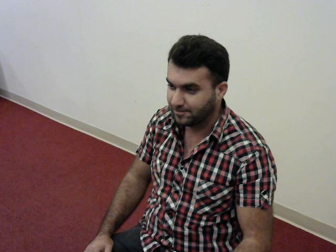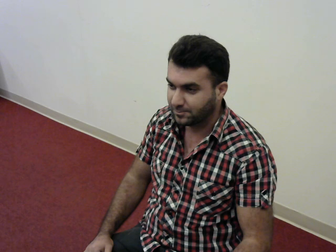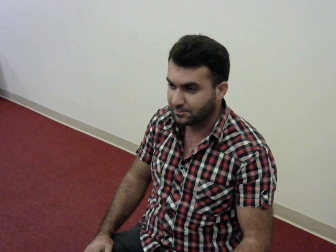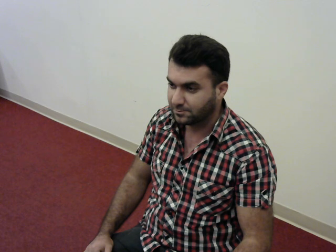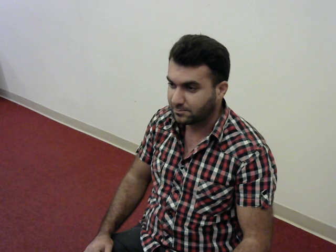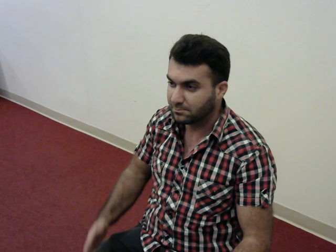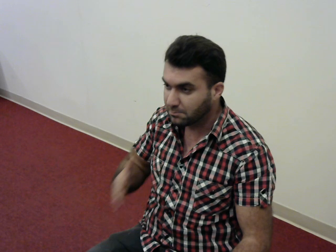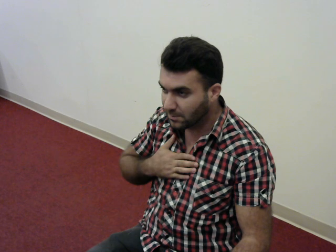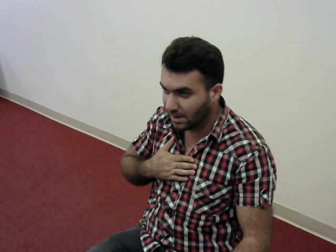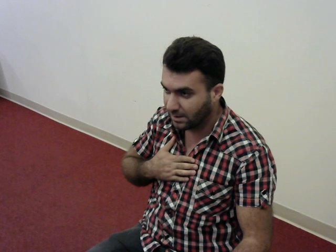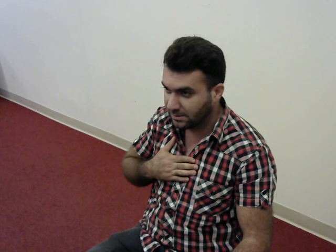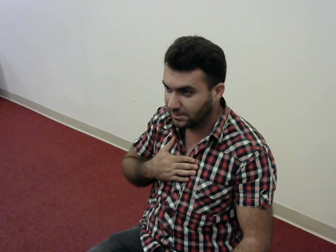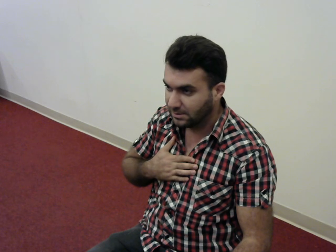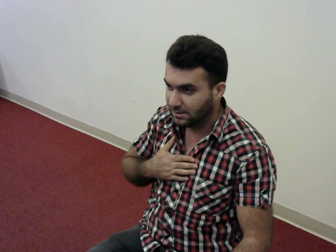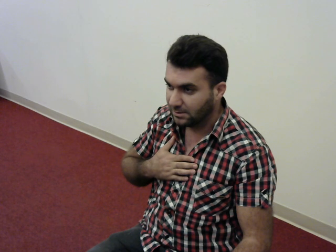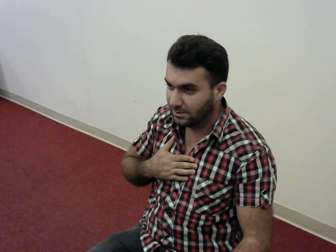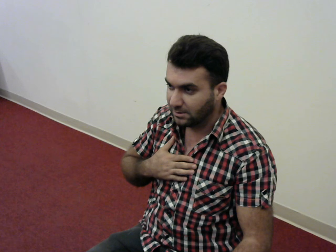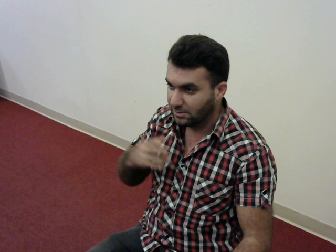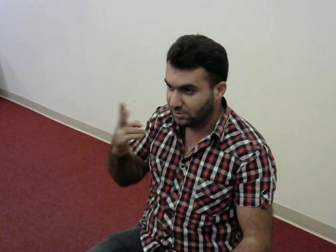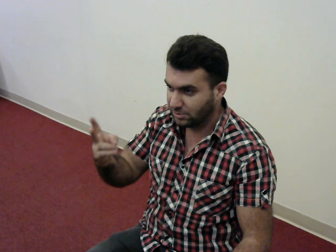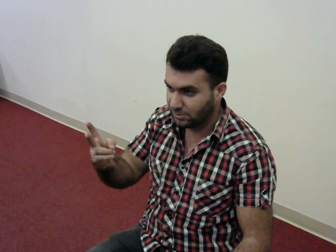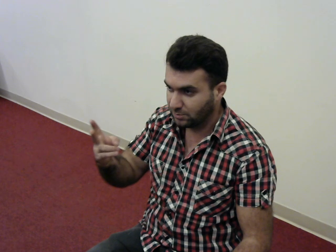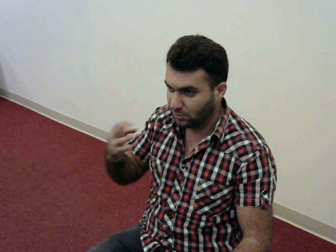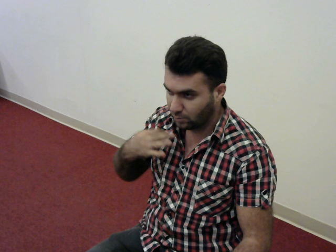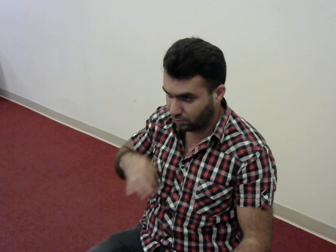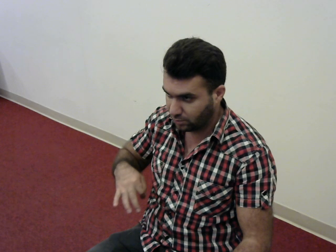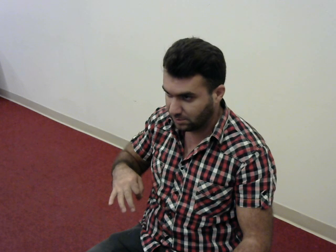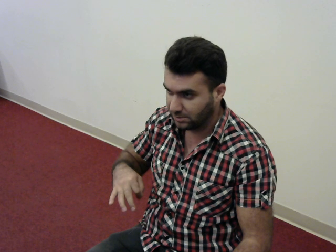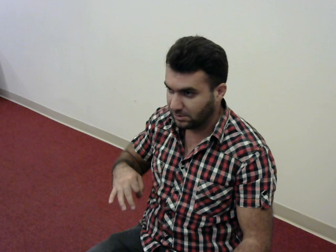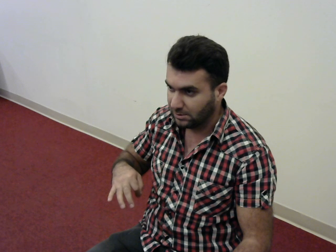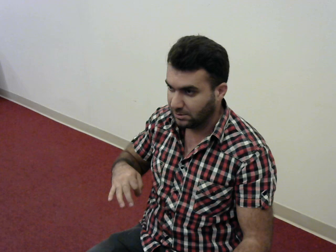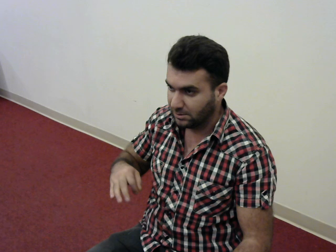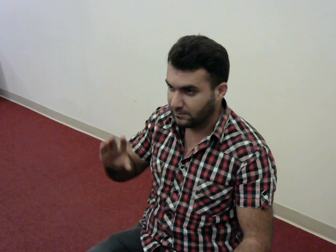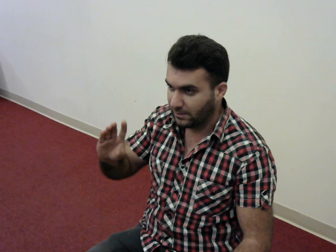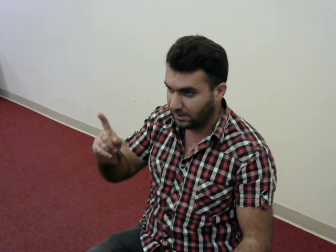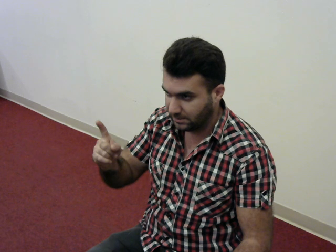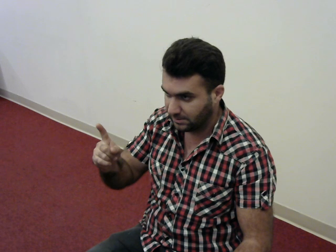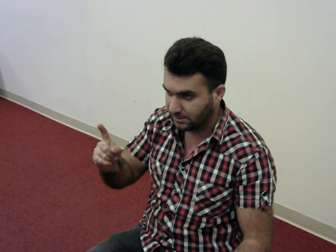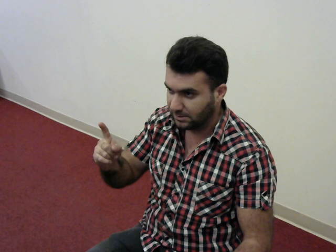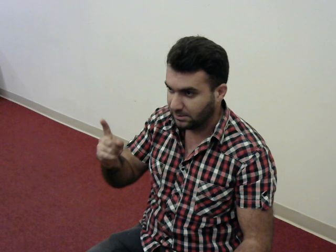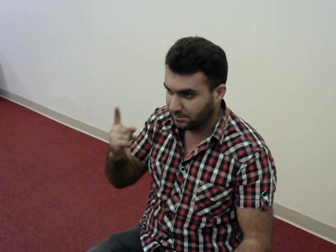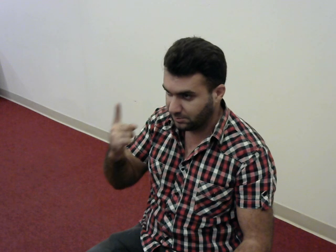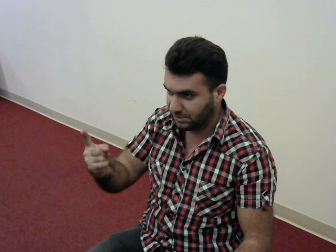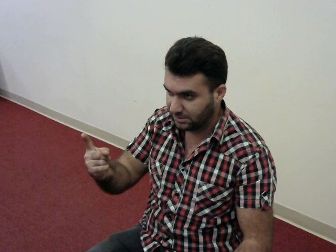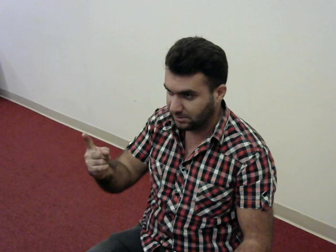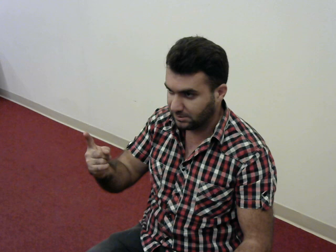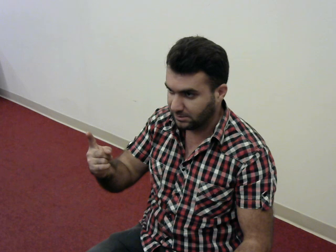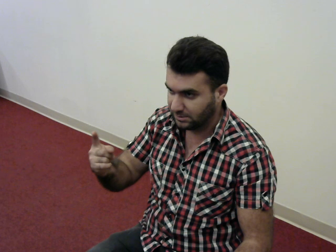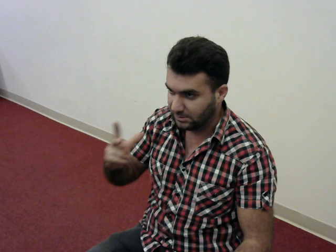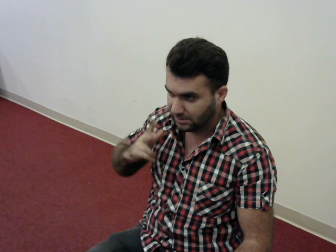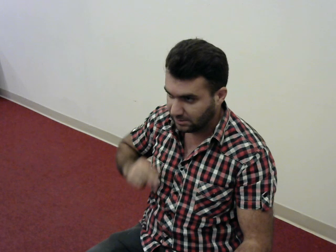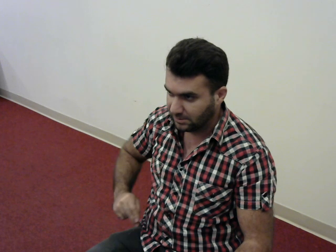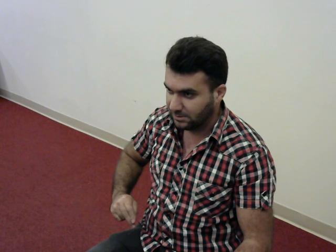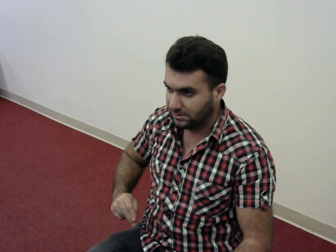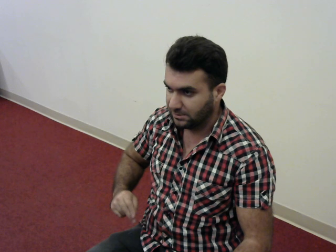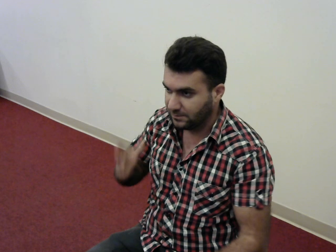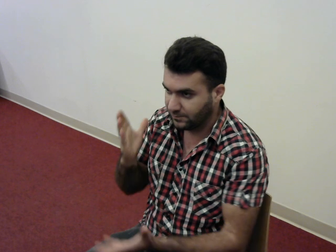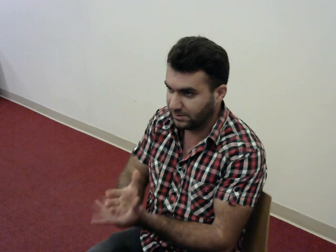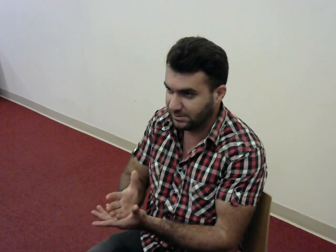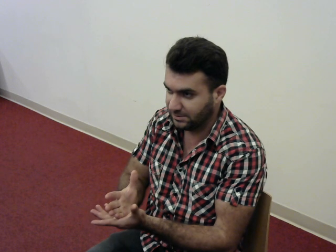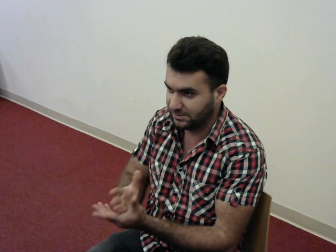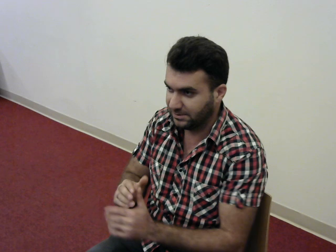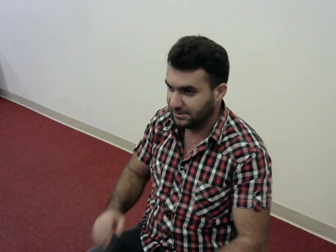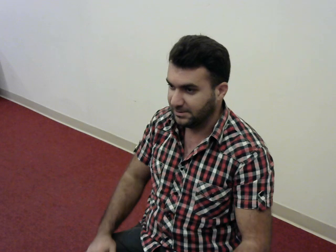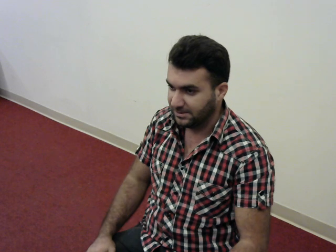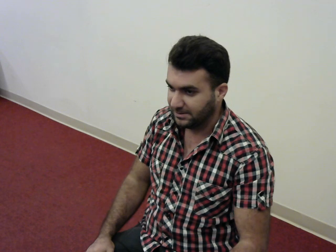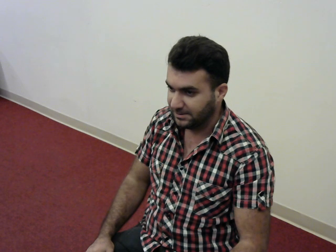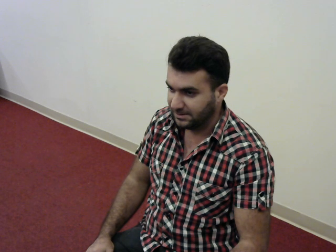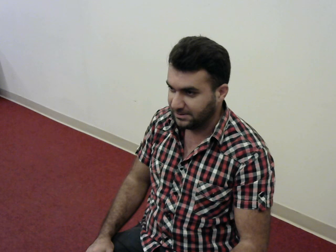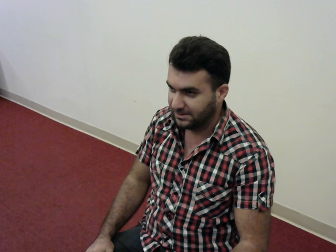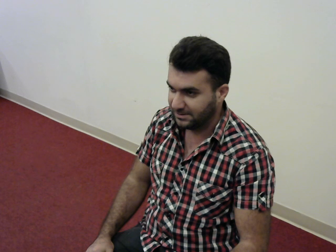Mənim 2 oğlum və 1 qızım var